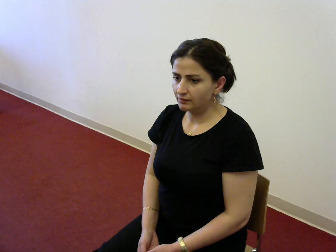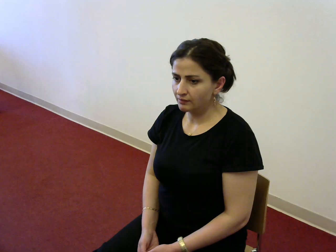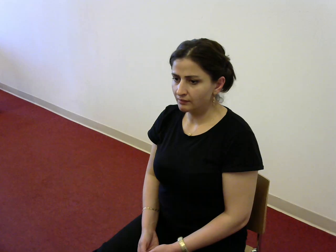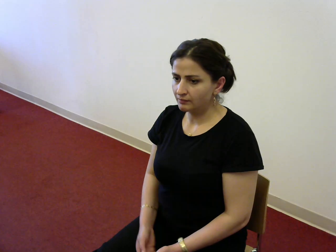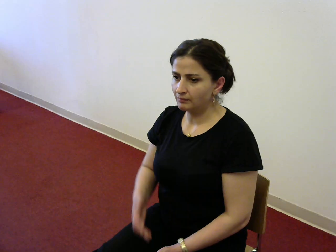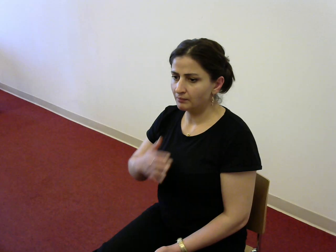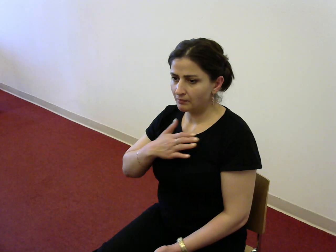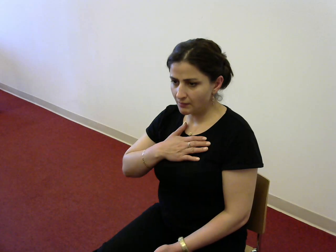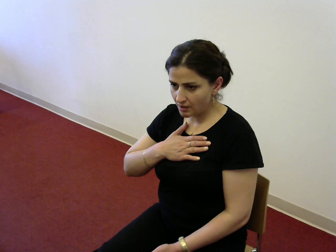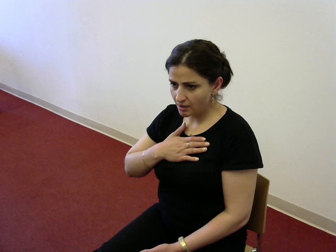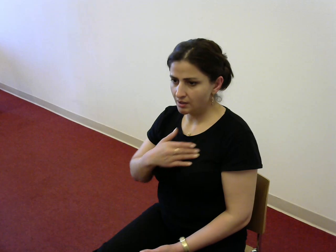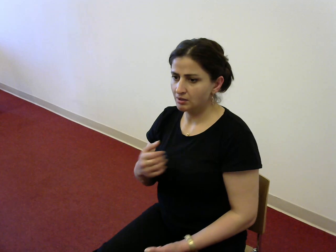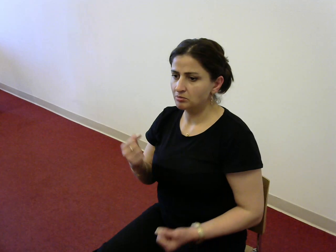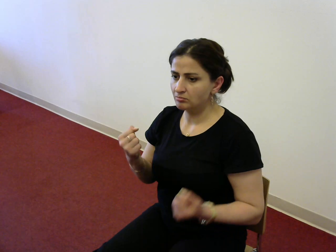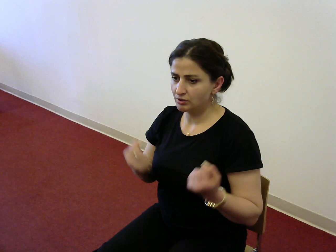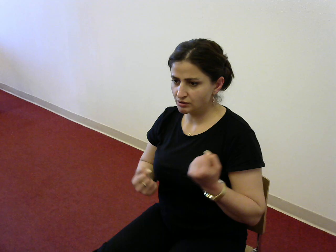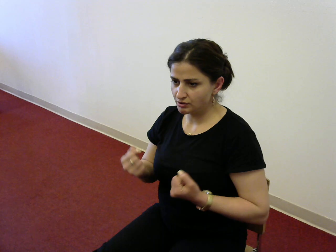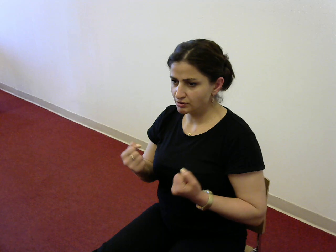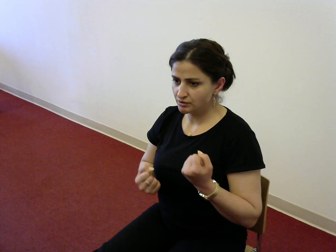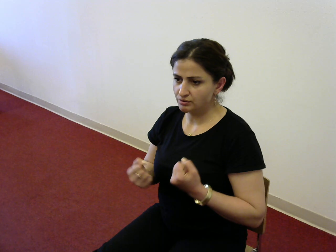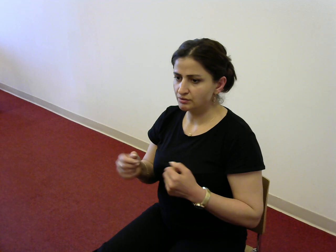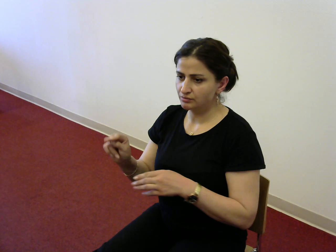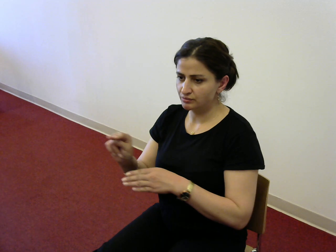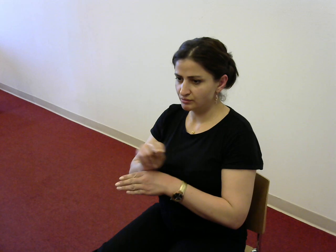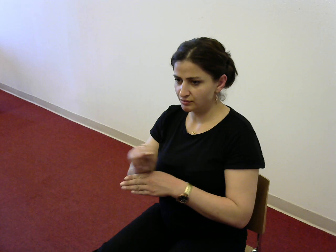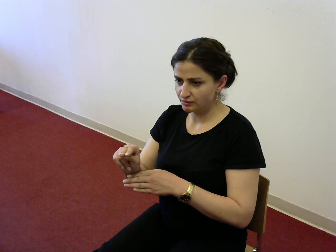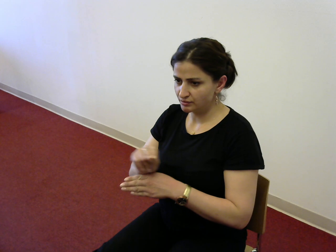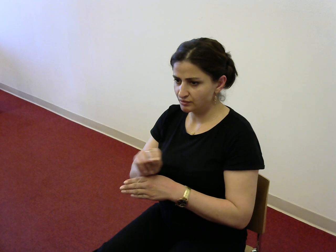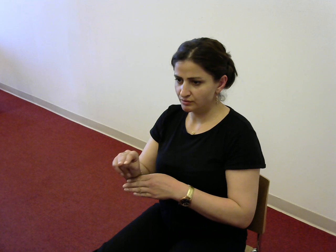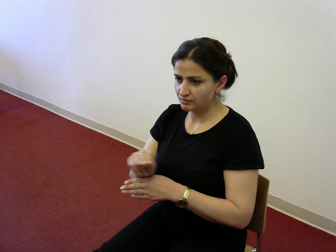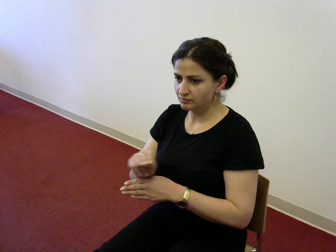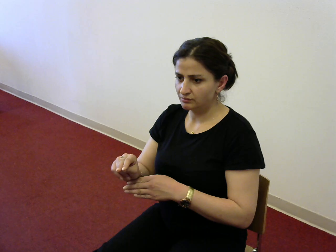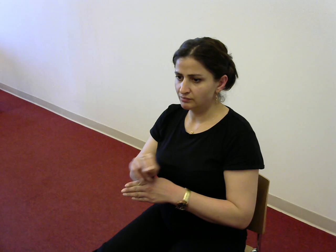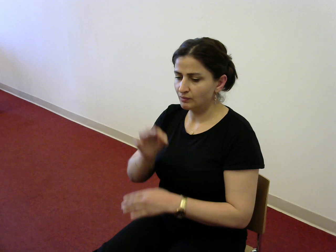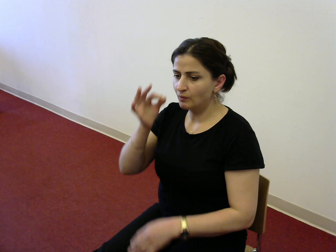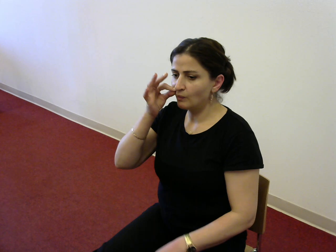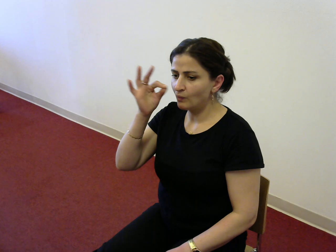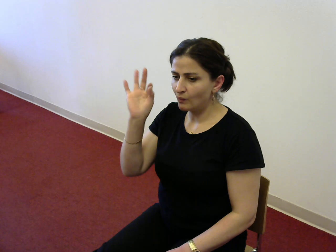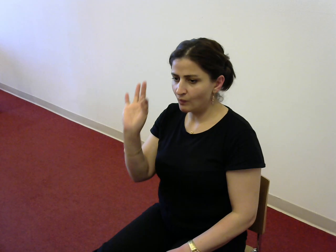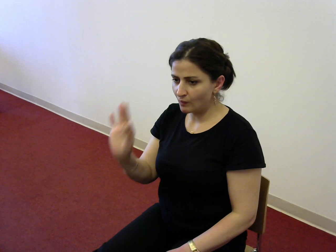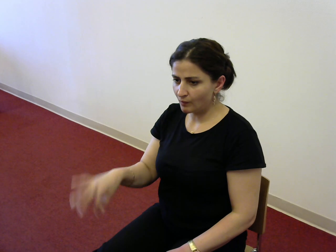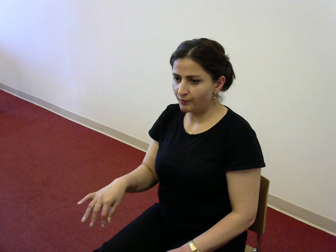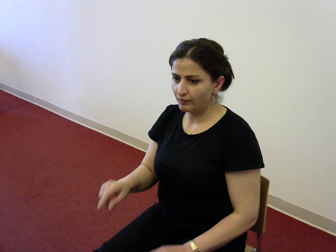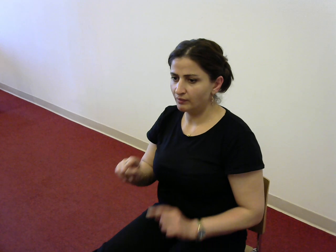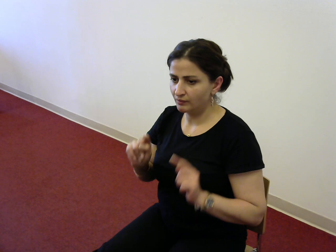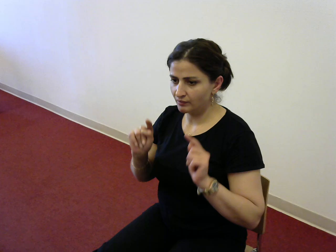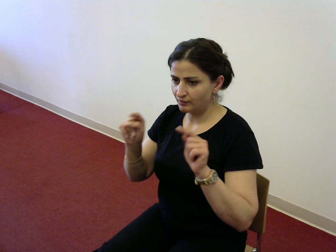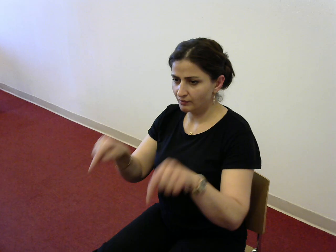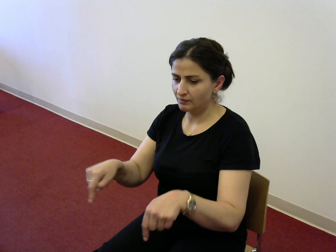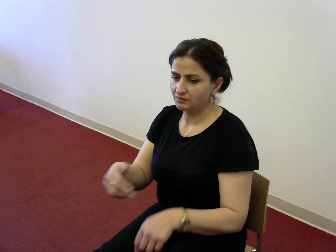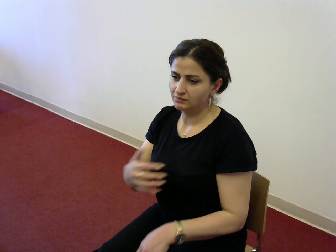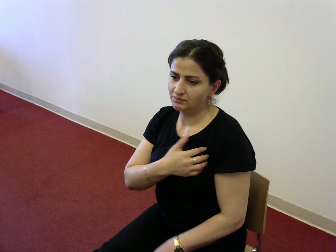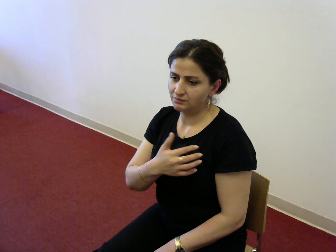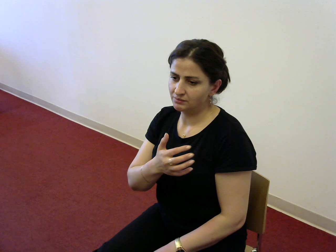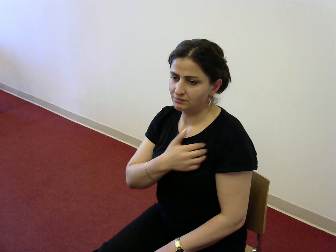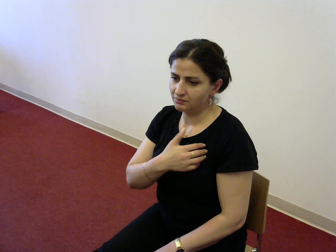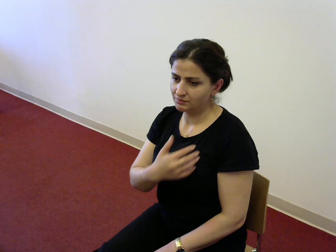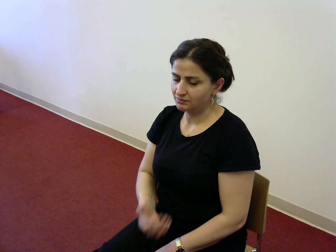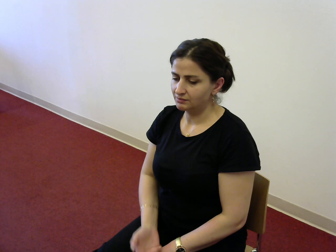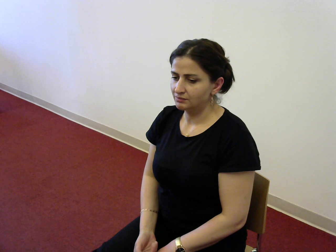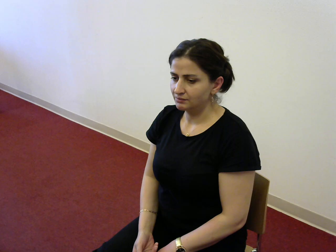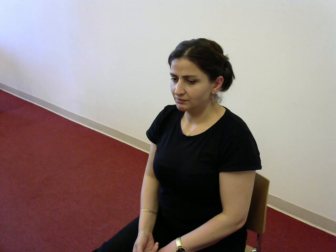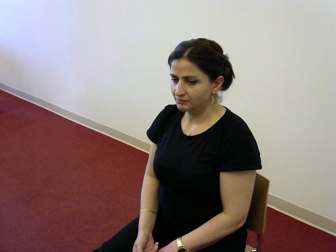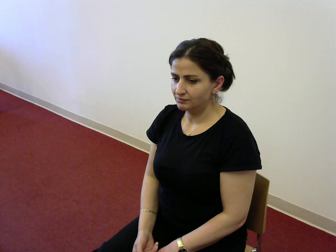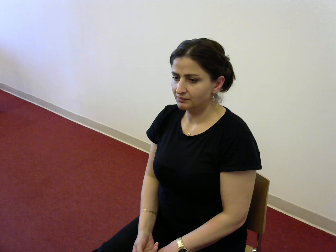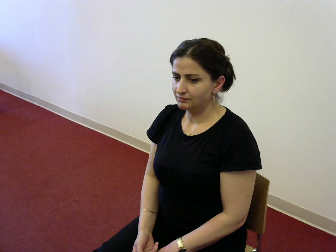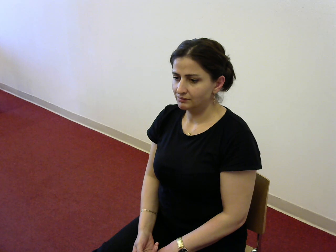Mən avtomobil təmiri üzrə təcrübə keçmək istəyirəm